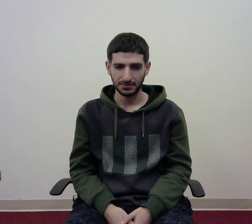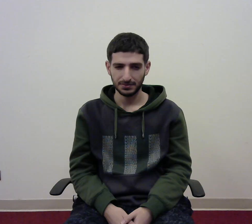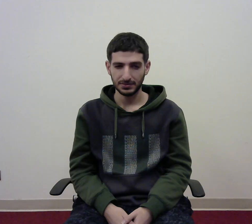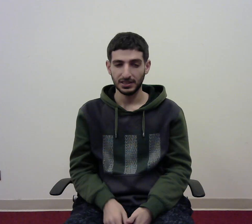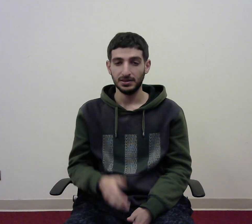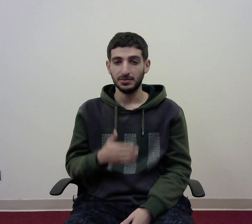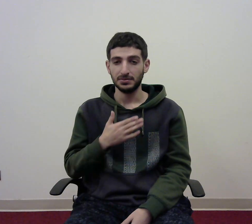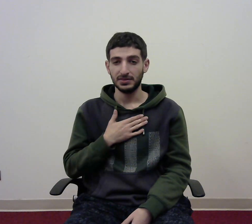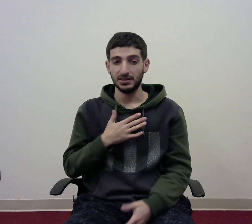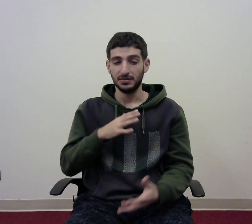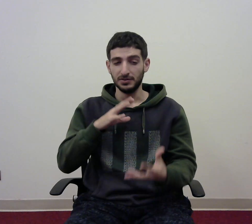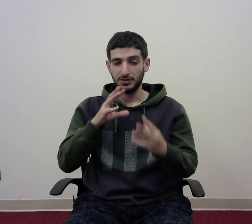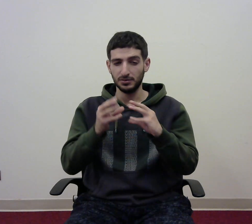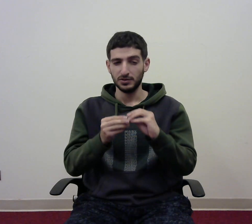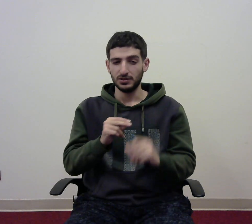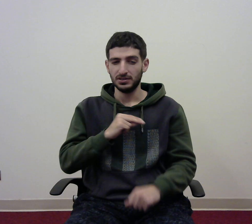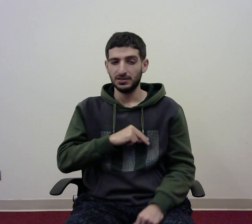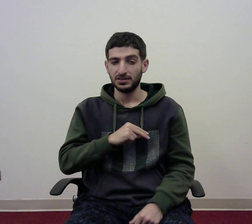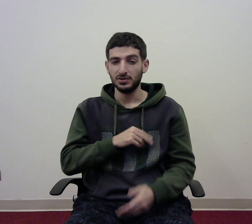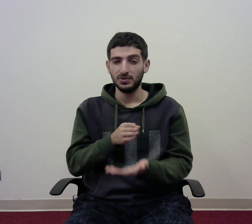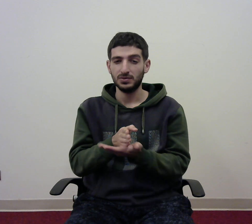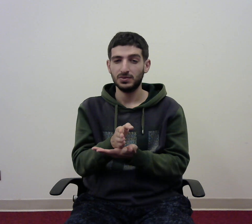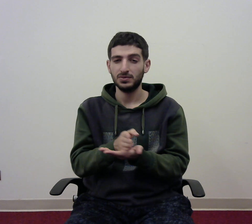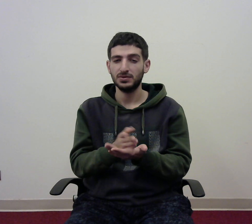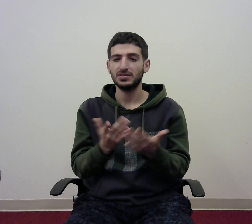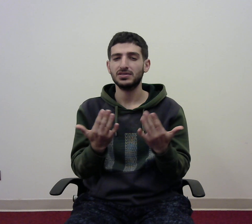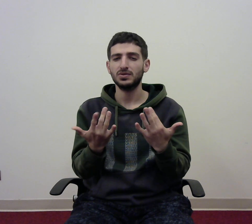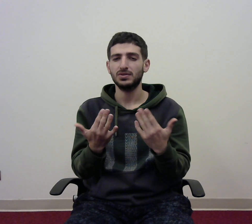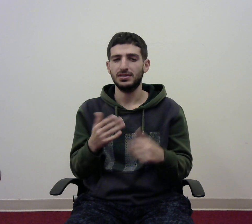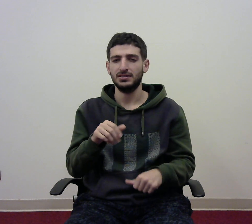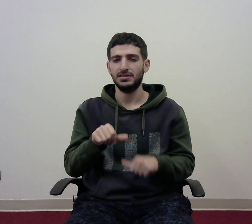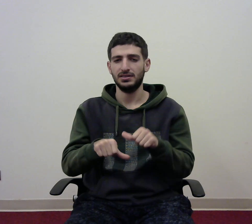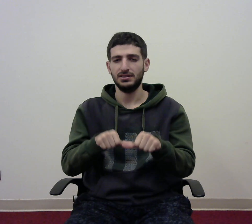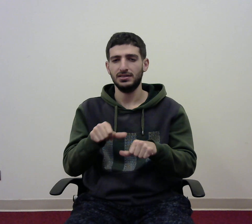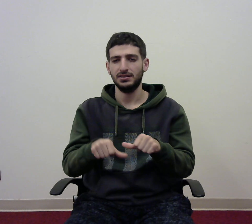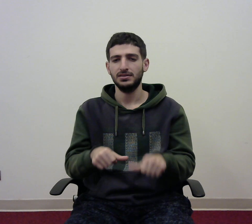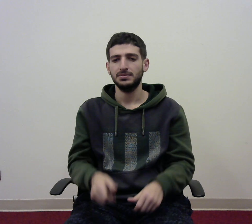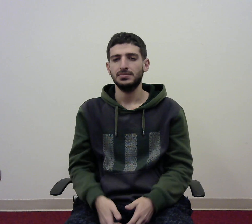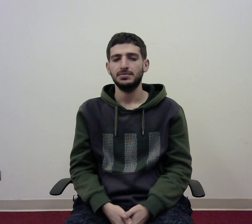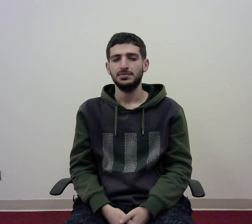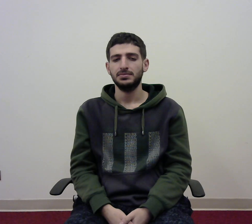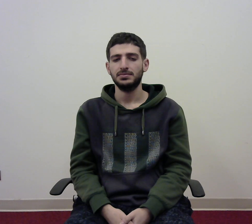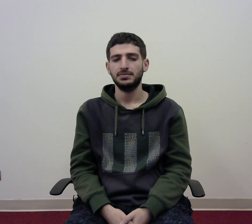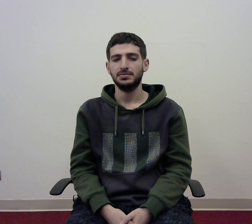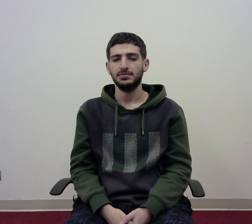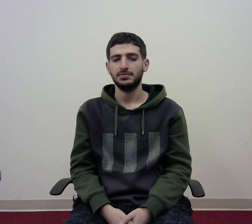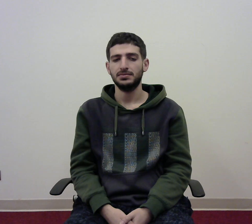Mənim ümumi iş stajım neçə ildir?